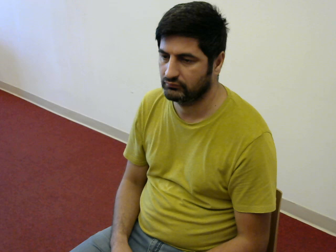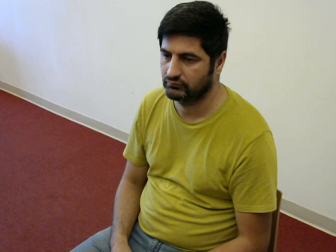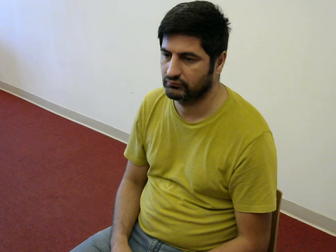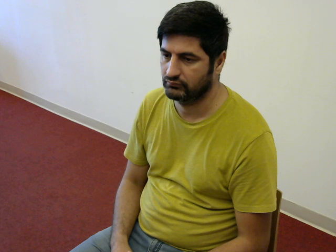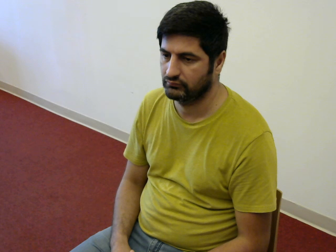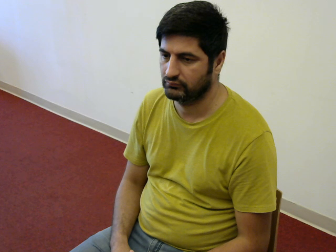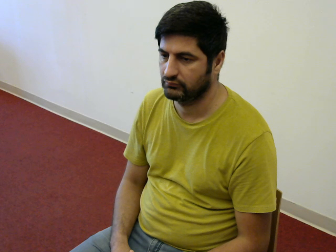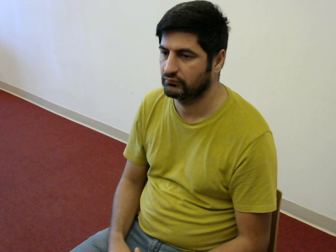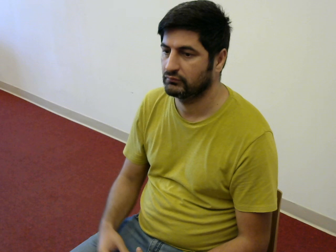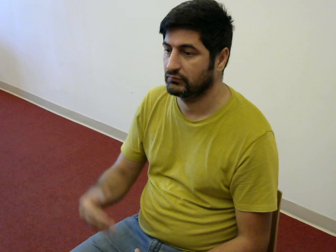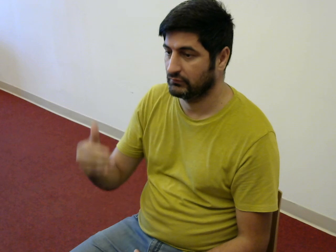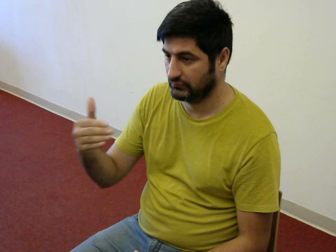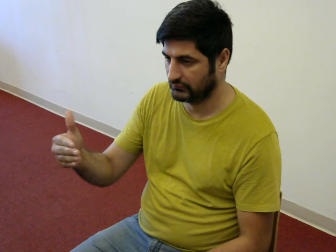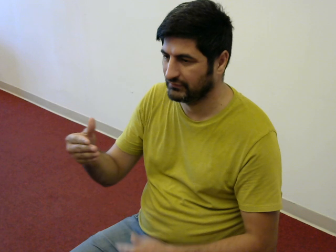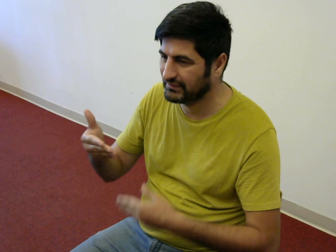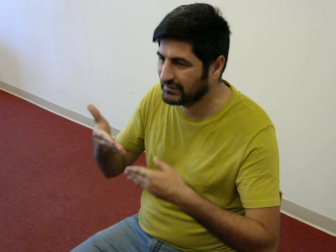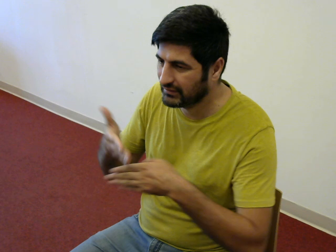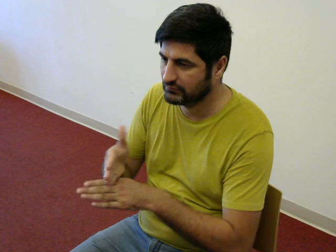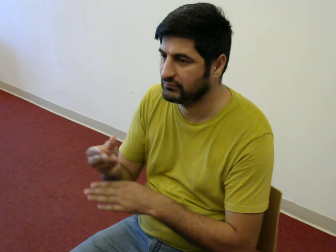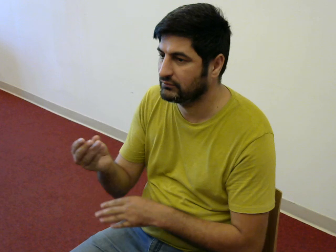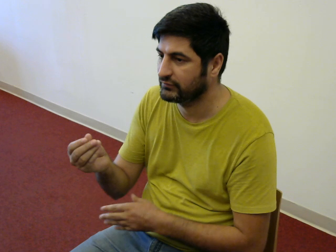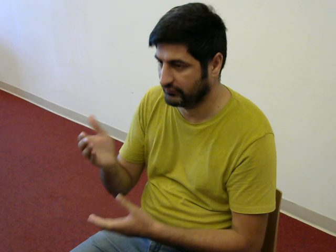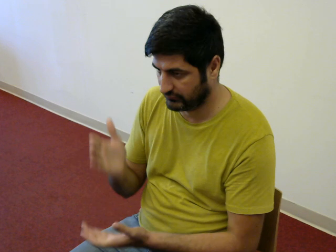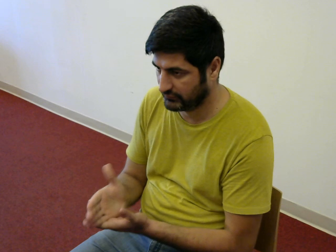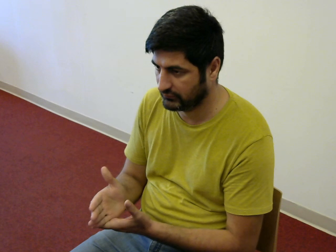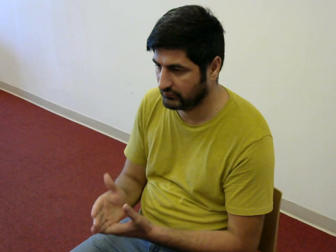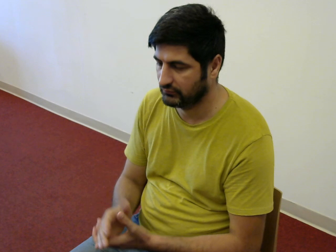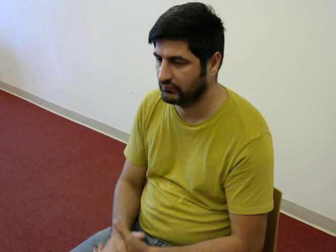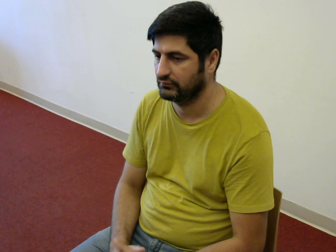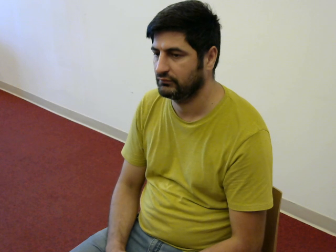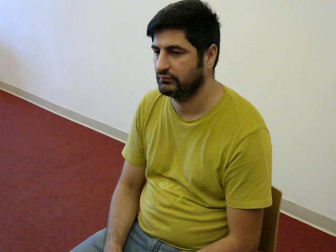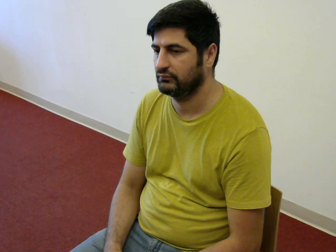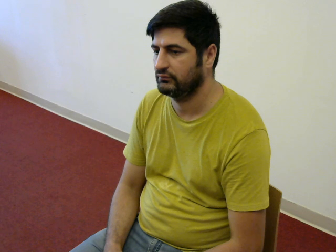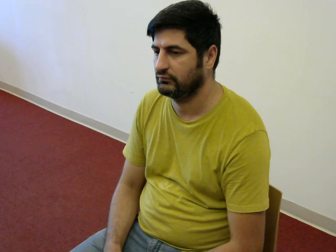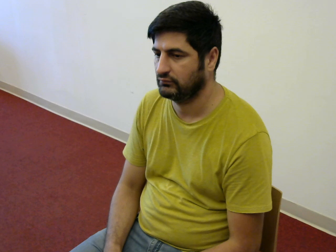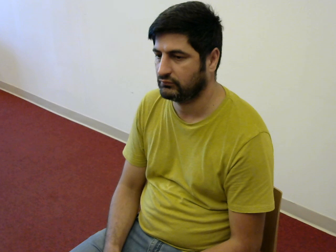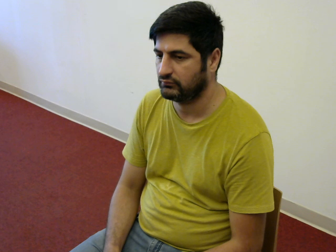Sizdə xırda pul varmı?